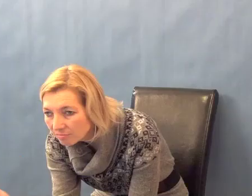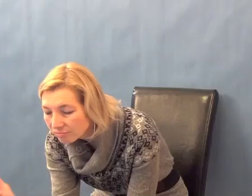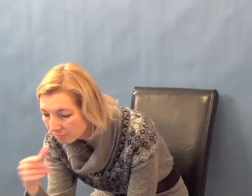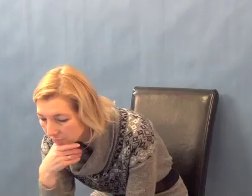Nie wiem.